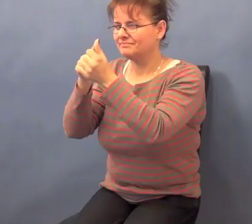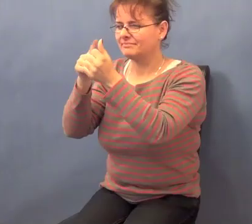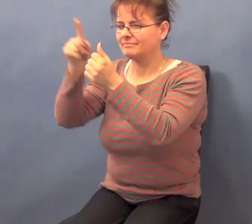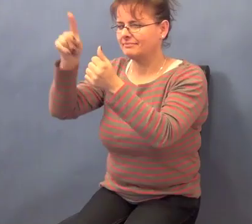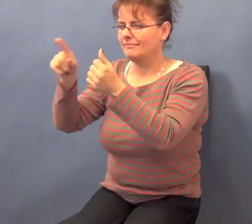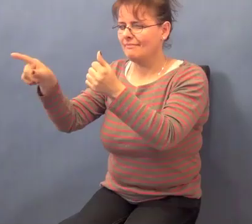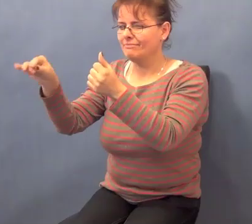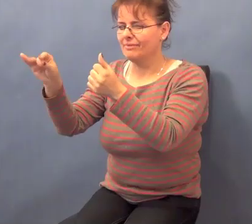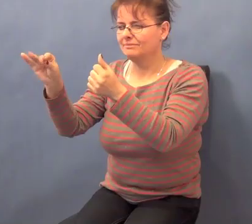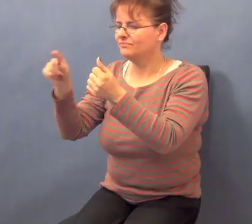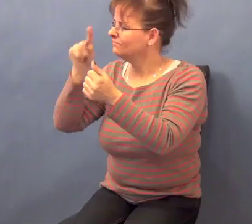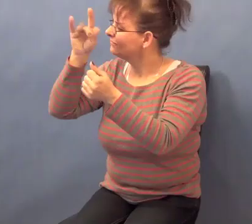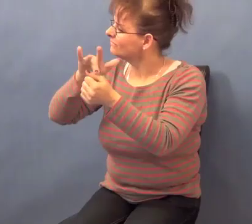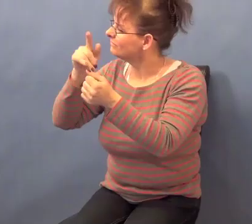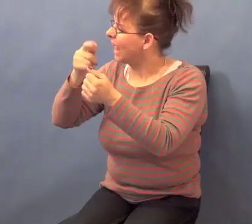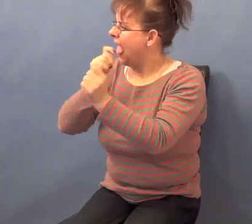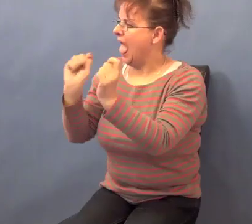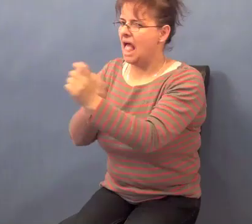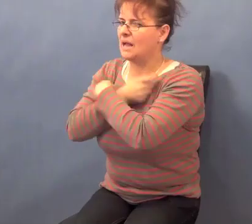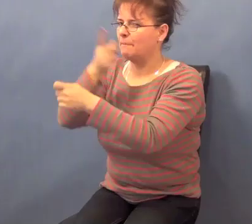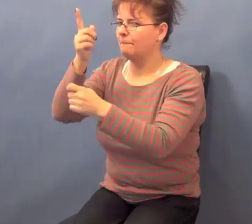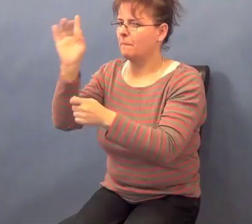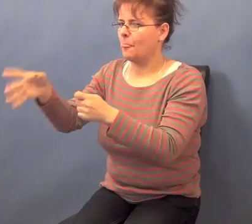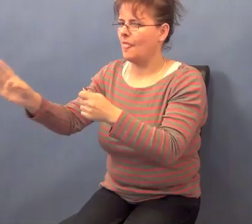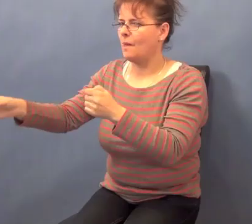W Egipcie.